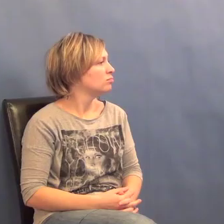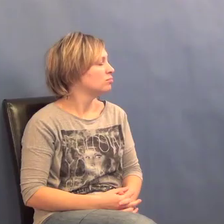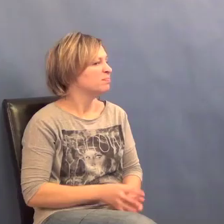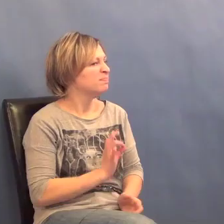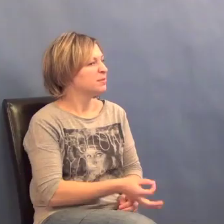Zgadza się!